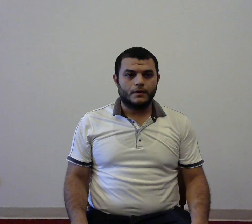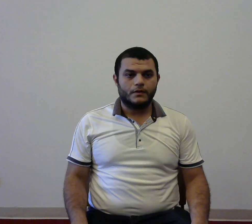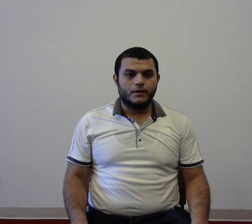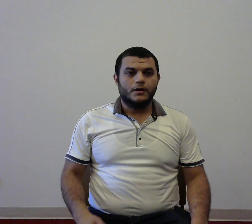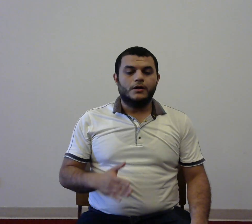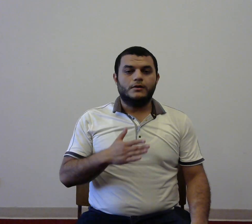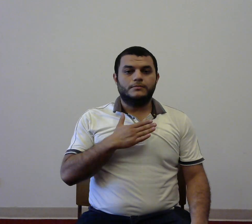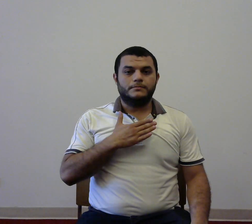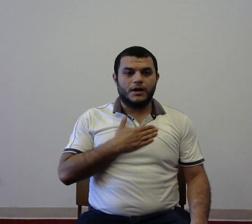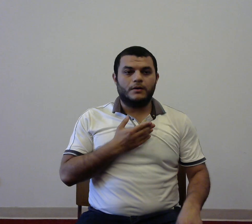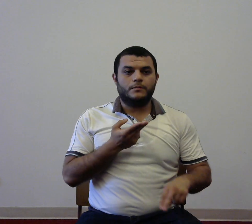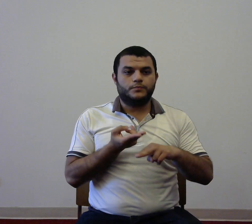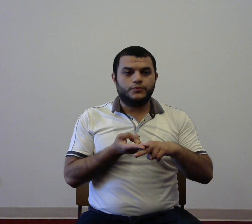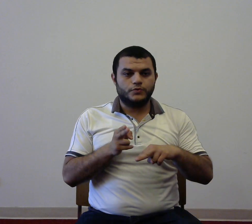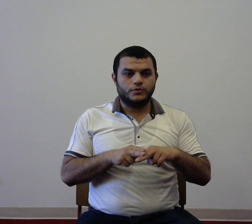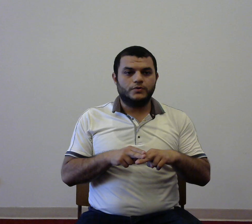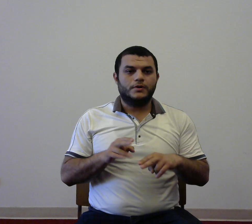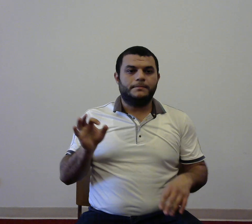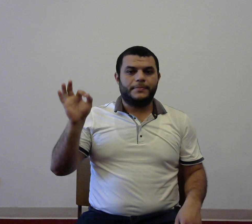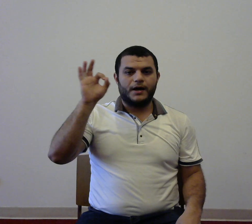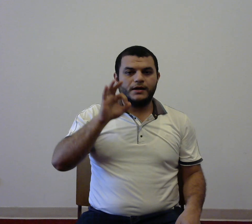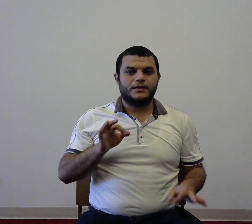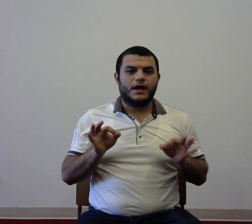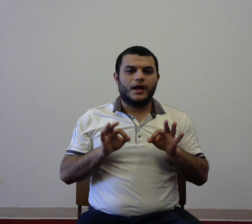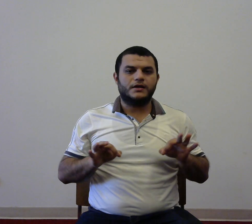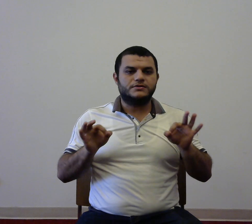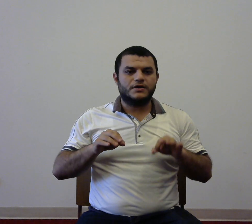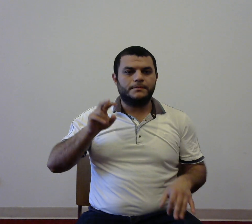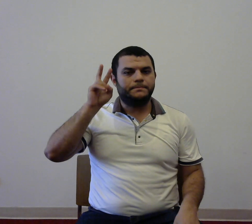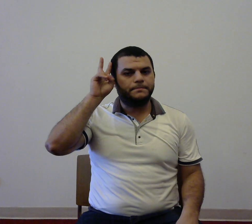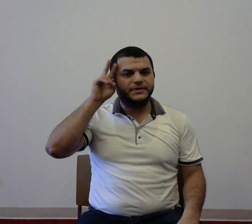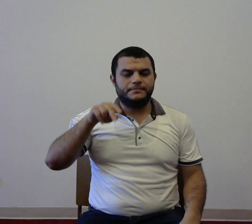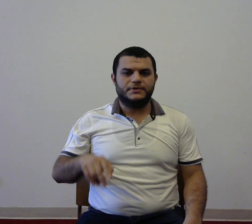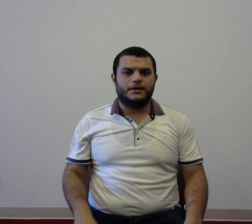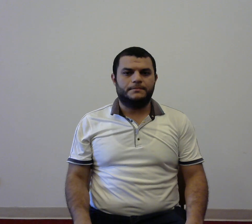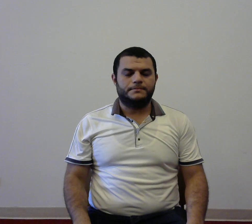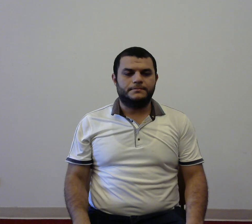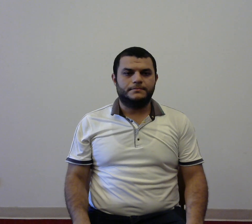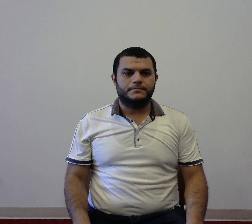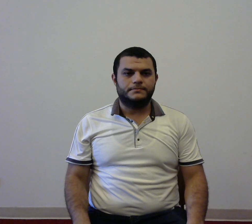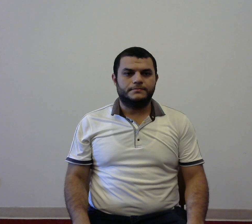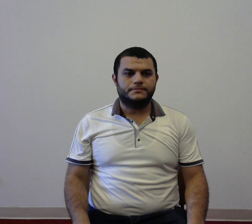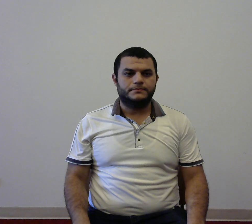Mən bu barədə heç nə bilmirəm